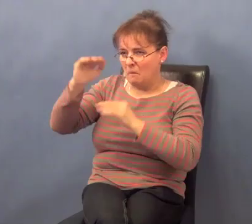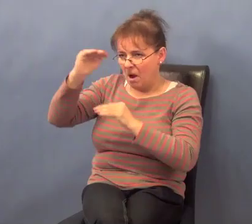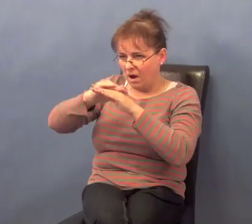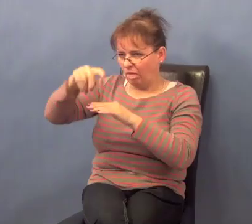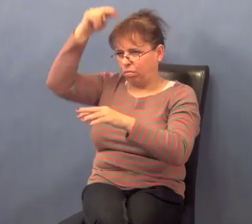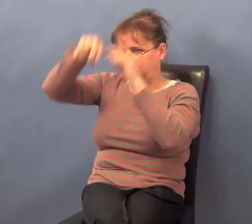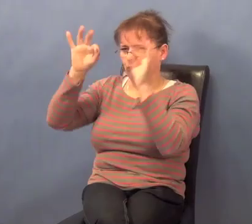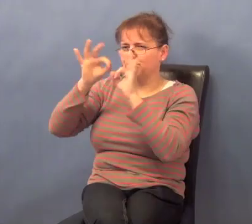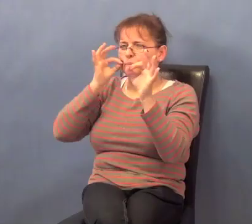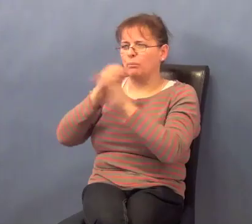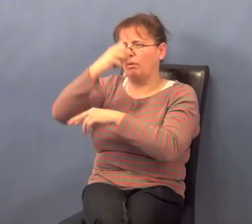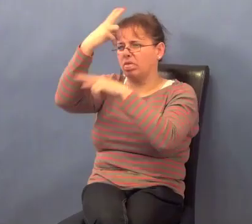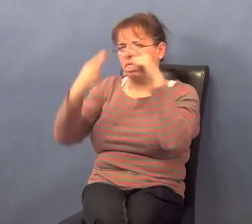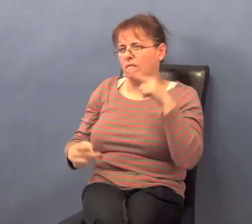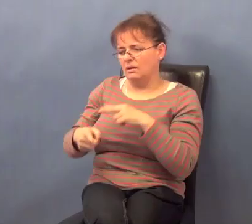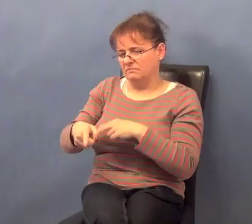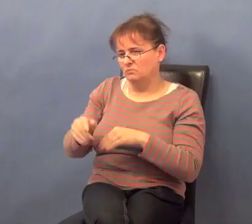Gdyby było mało wody to można przez pomyłkę skoczyć, bo źle się oszacuje.